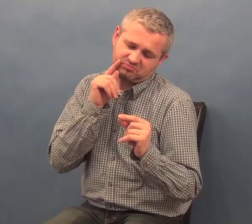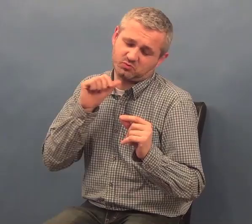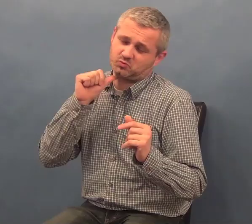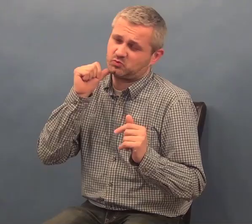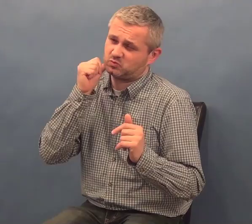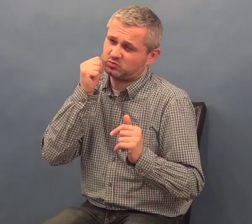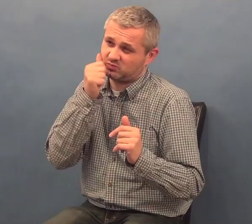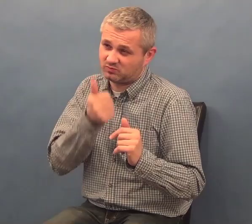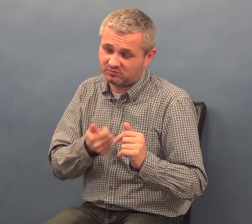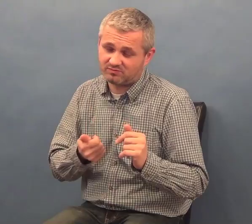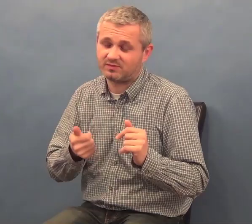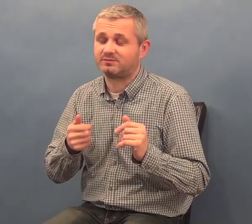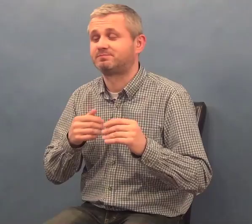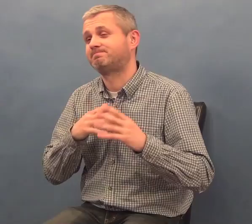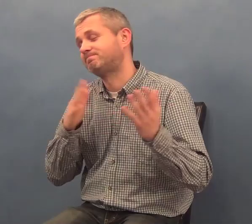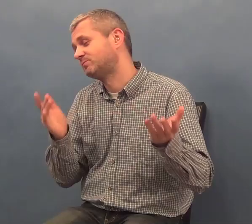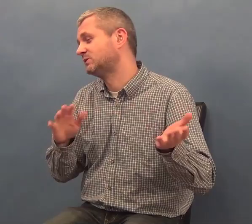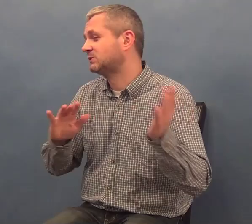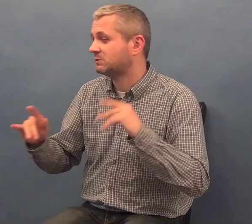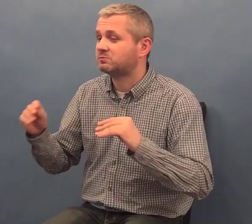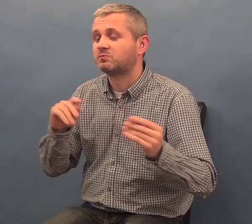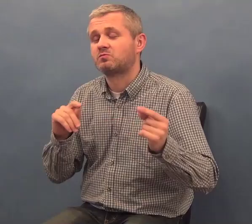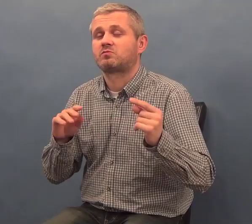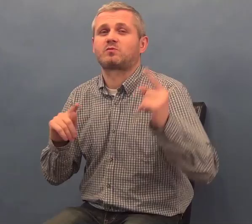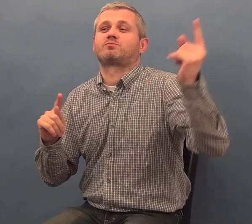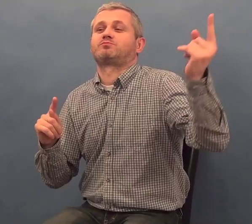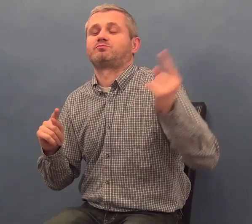Następnego dnia rozmawiają ze sobą, dołącza do nich ten chłopak.